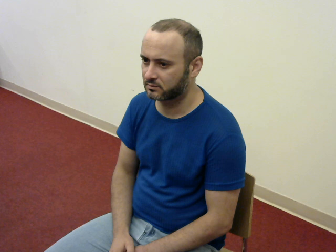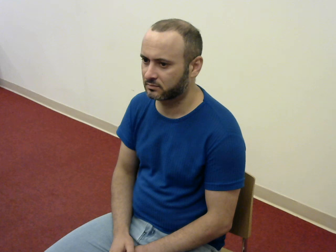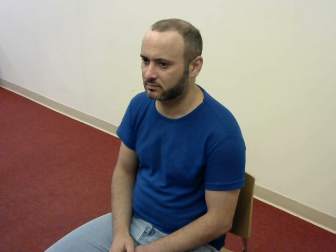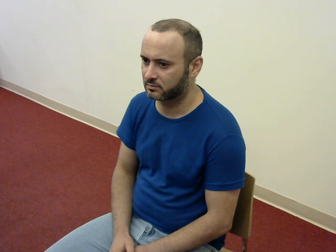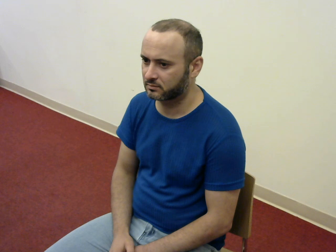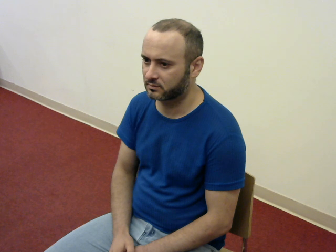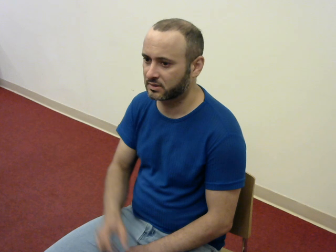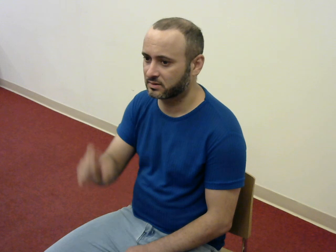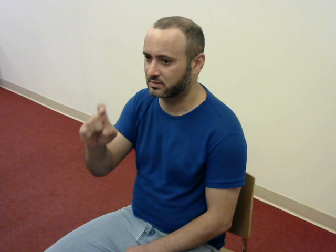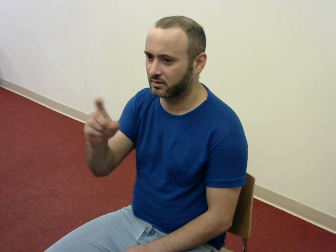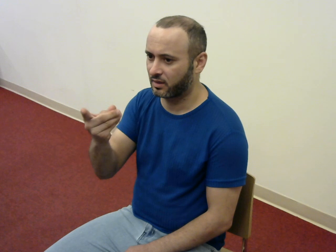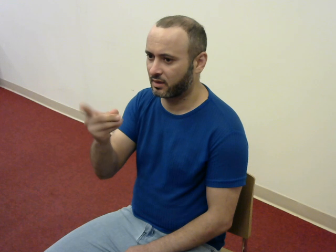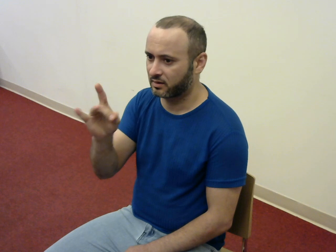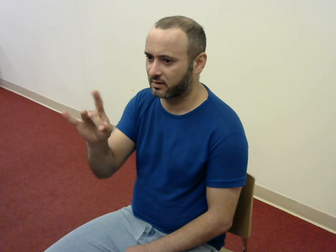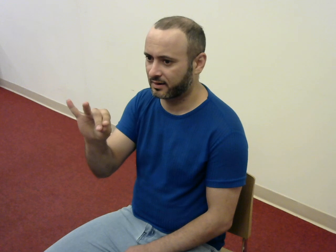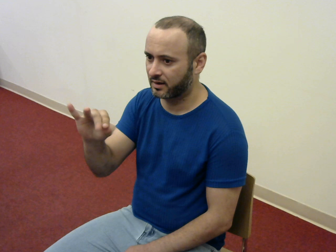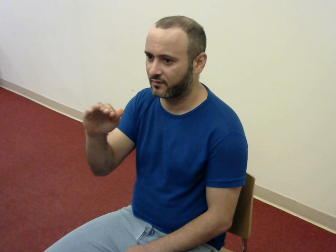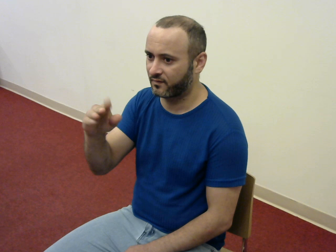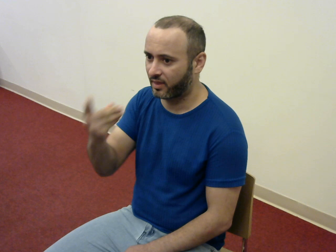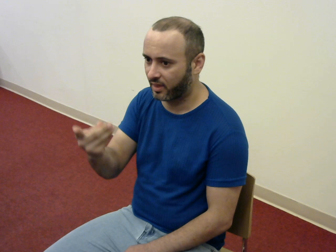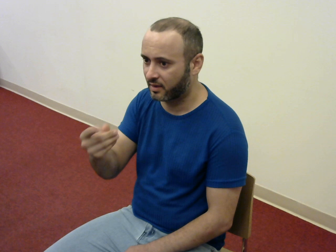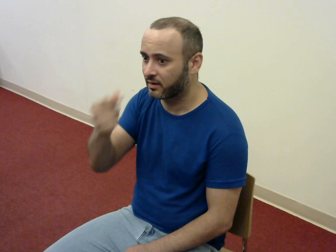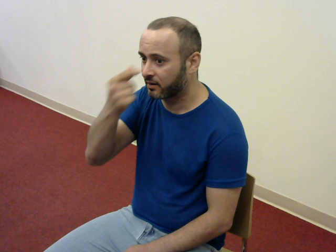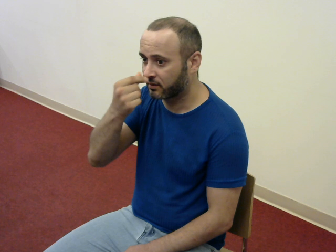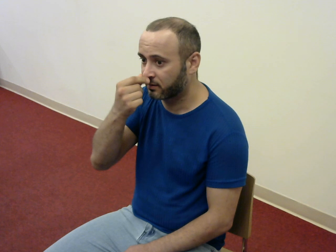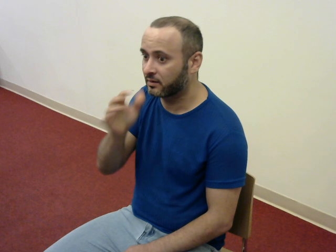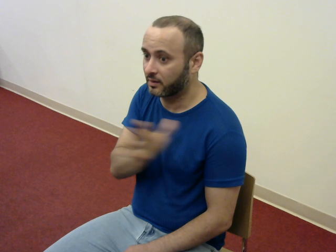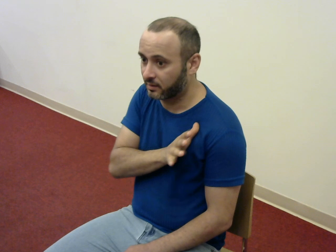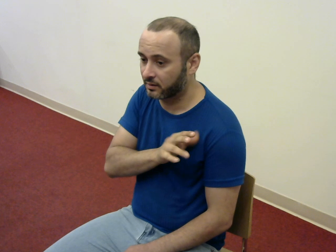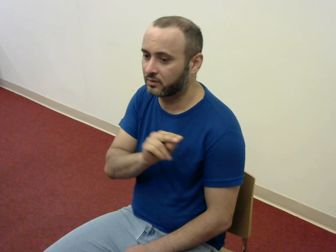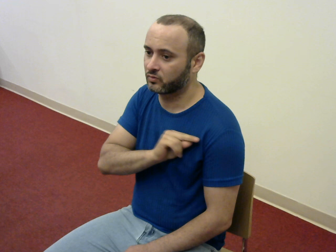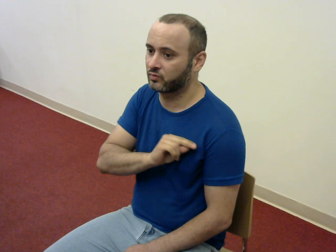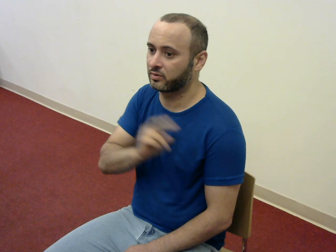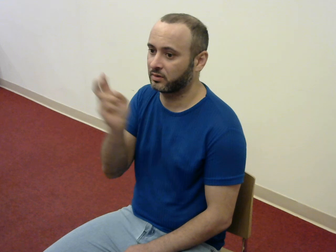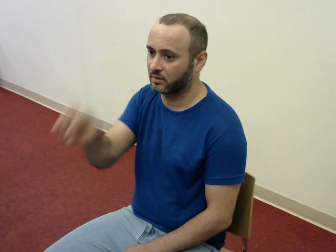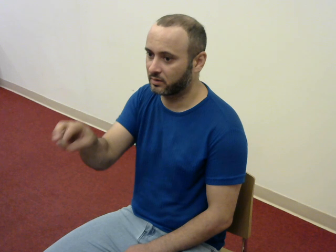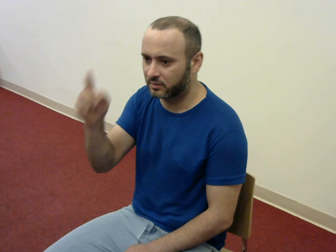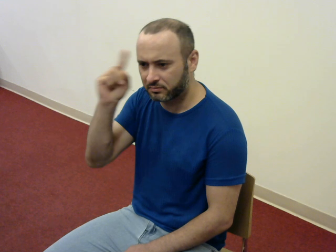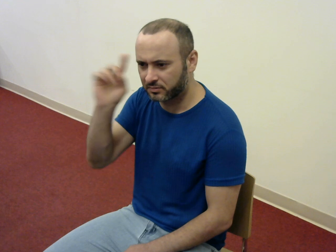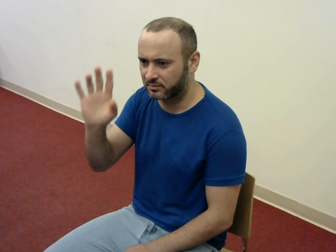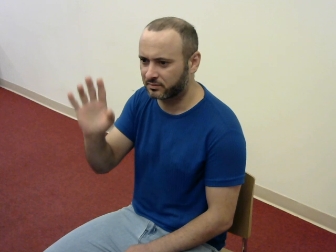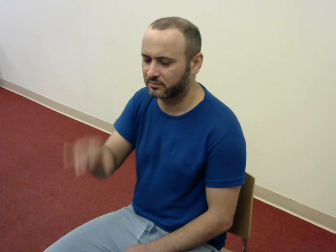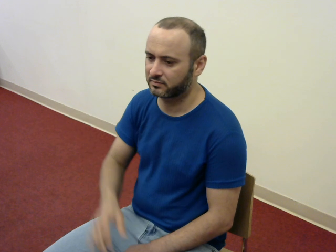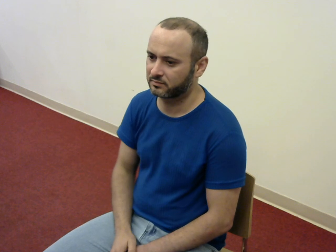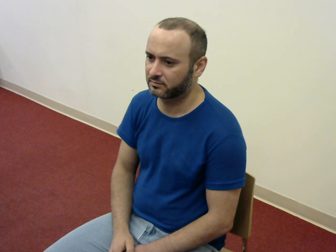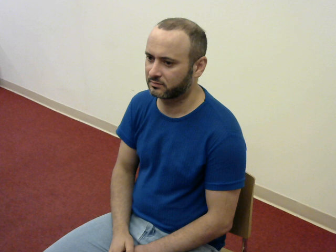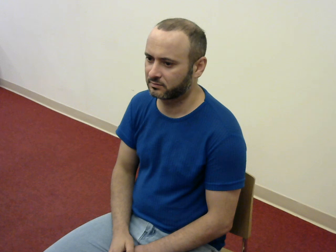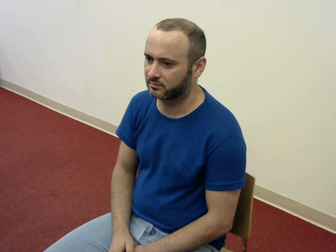Zərifə qrip olub, işə gələ bilmir